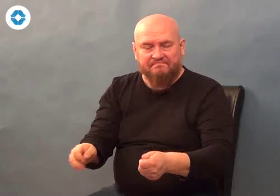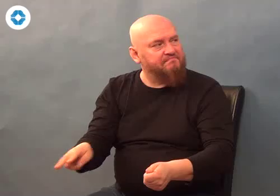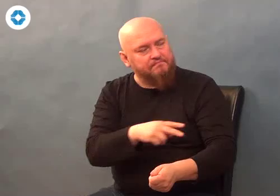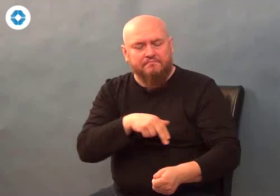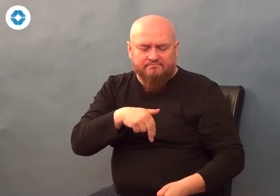Chłopiec idzie spokojnie.